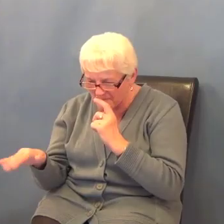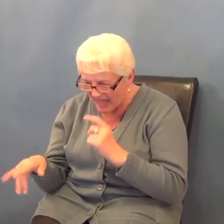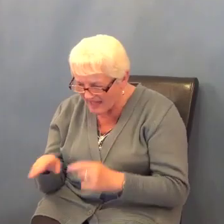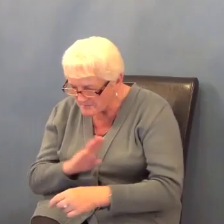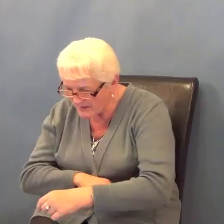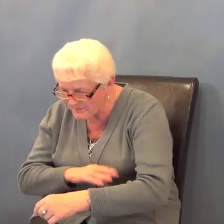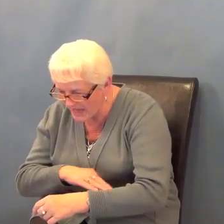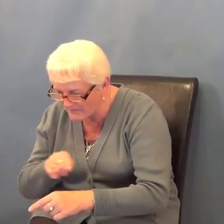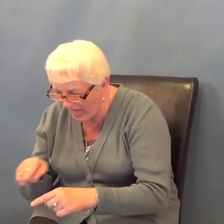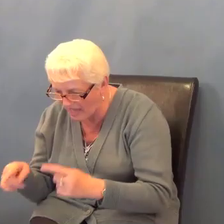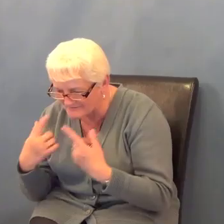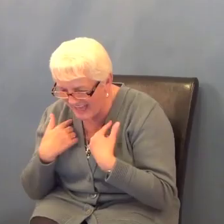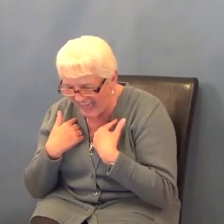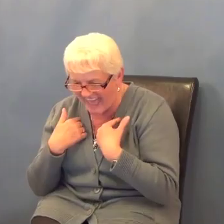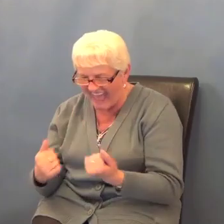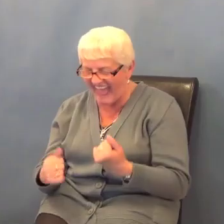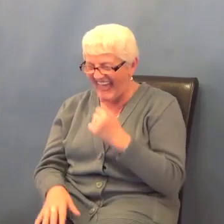Był zaskoczony, bo urodziły się małe żabki.